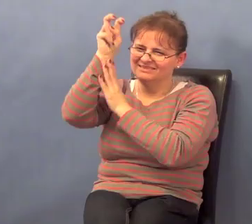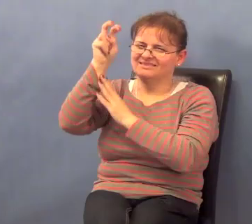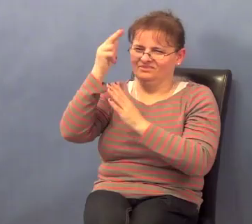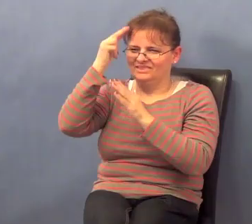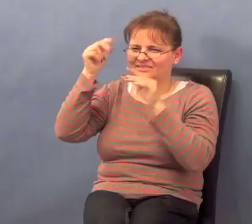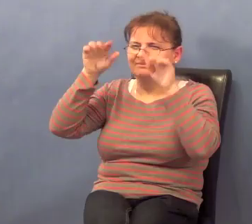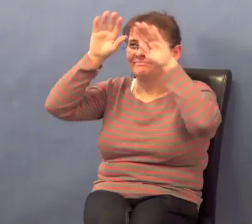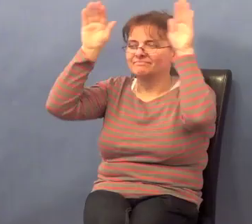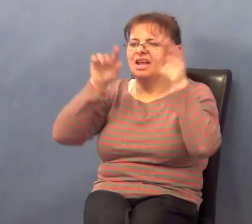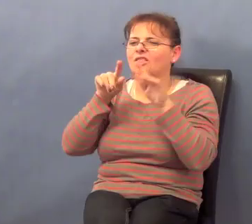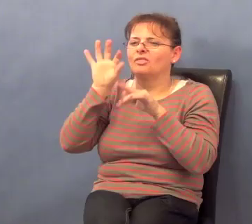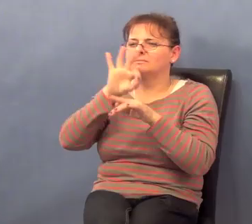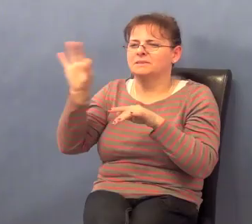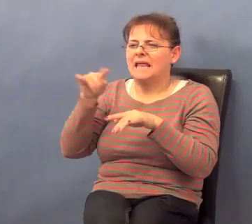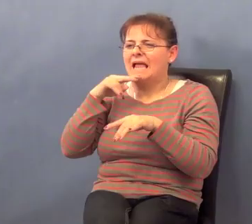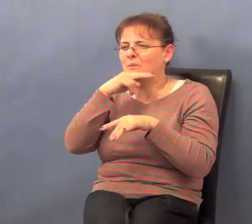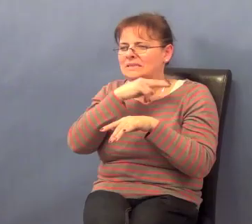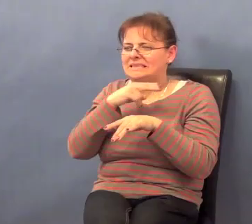Wiesz, to takie drzewo z gruszkami.